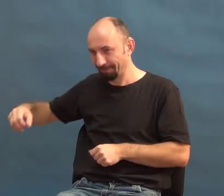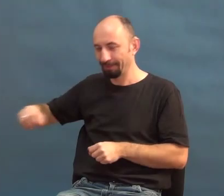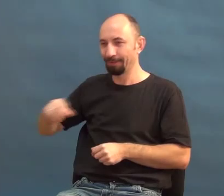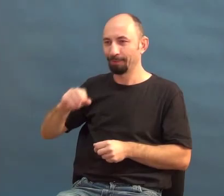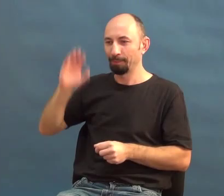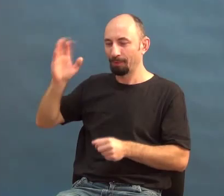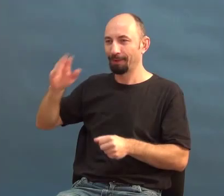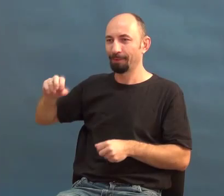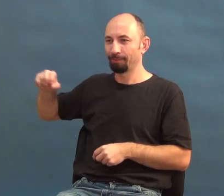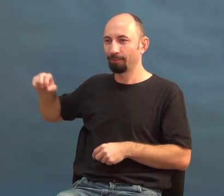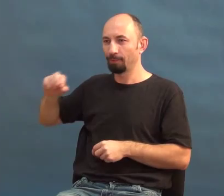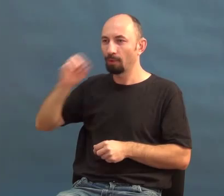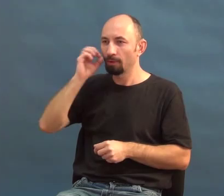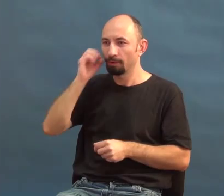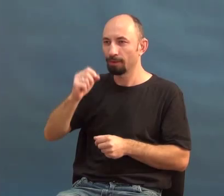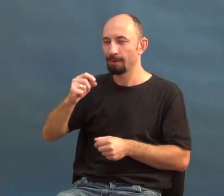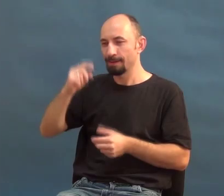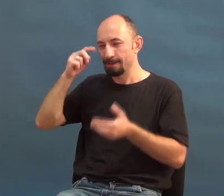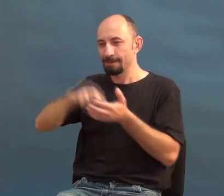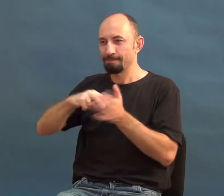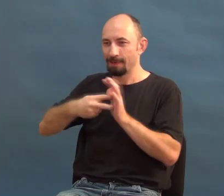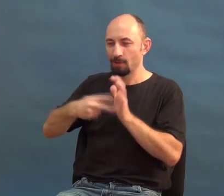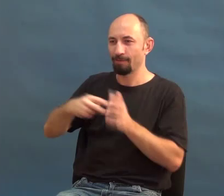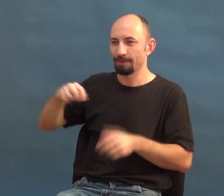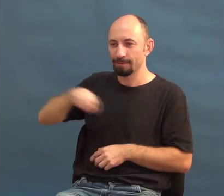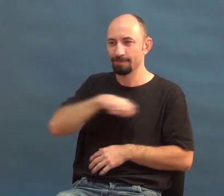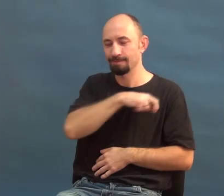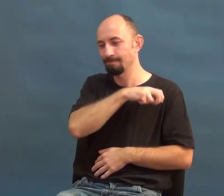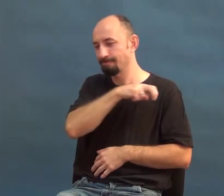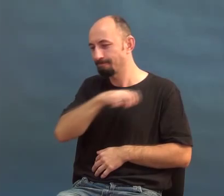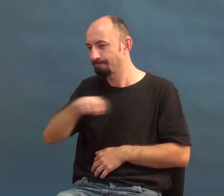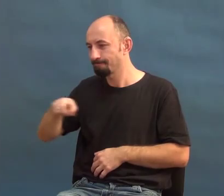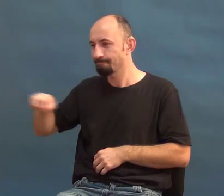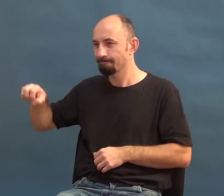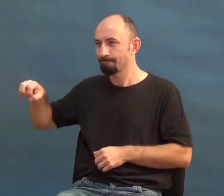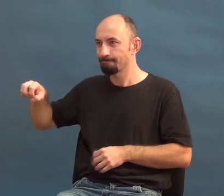Potem kot coś planuje, chodzi tam i z powrotem.